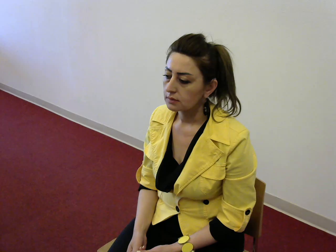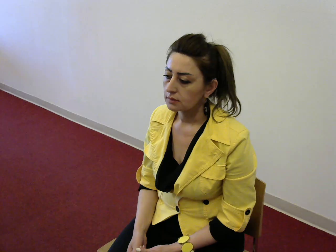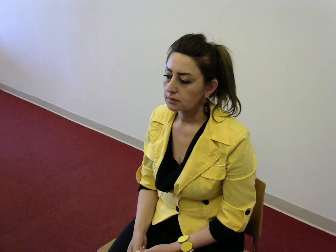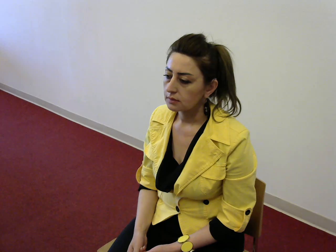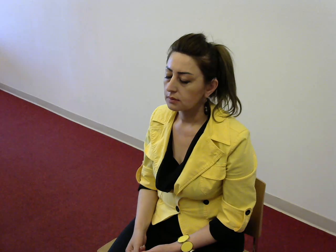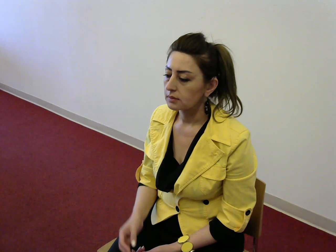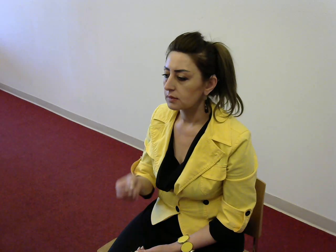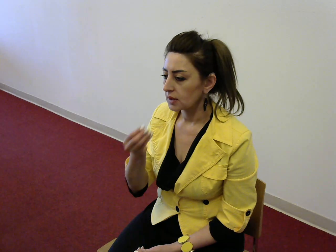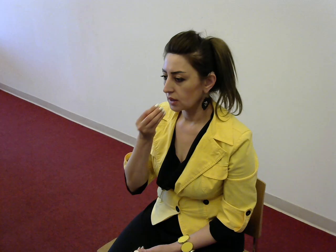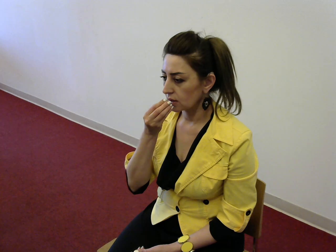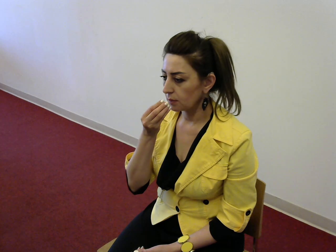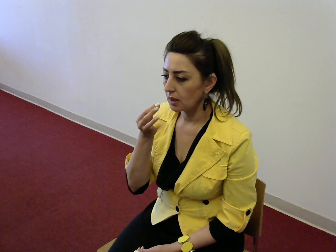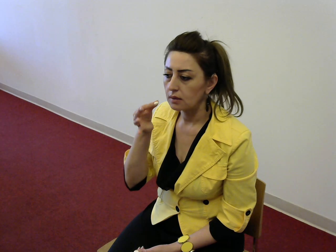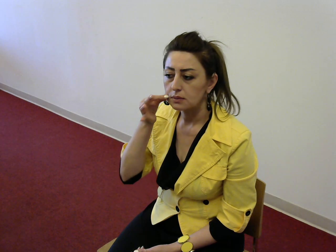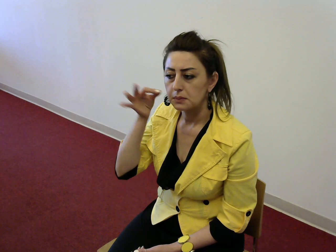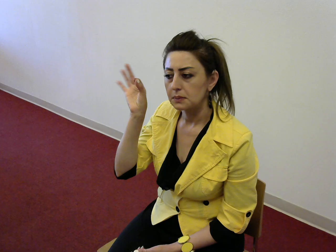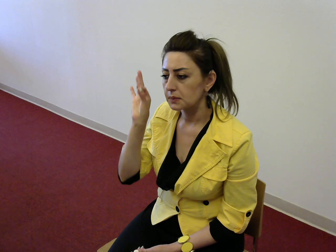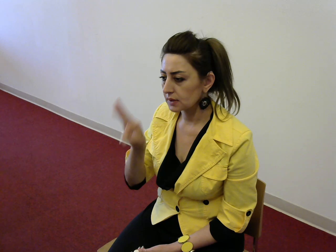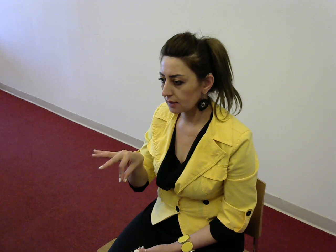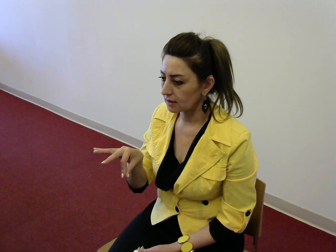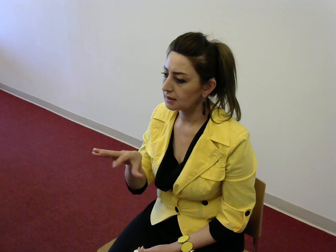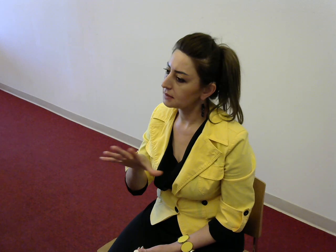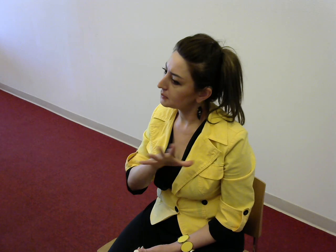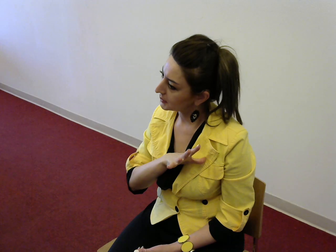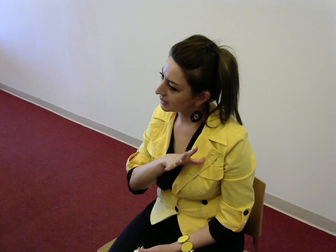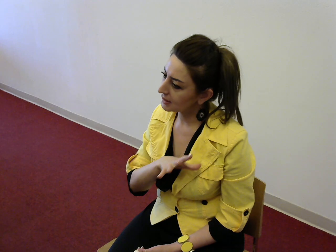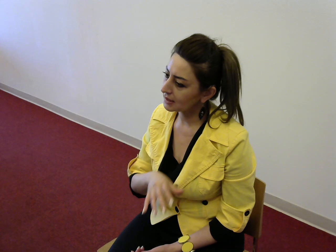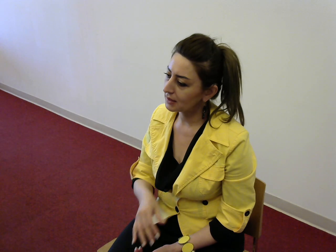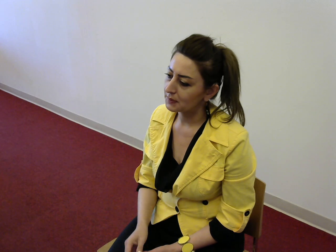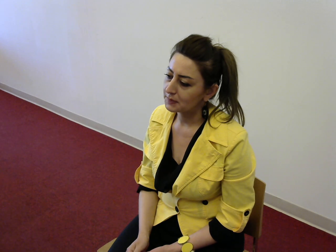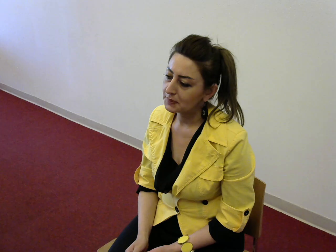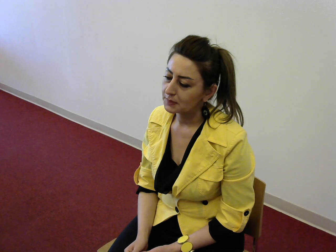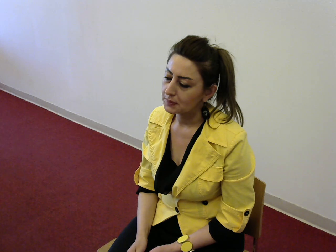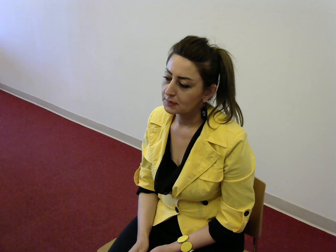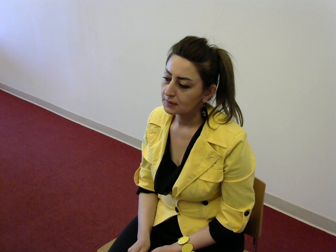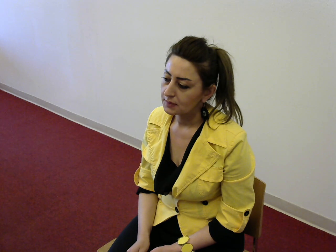Yemək dadlı idi